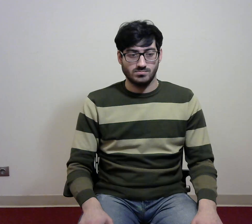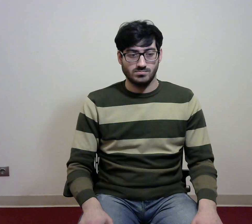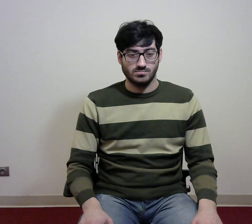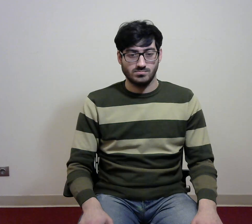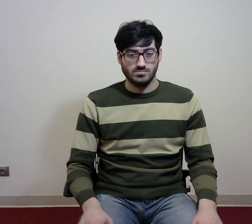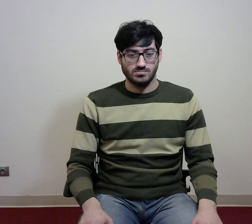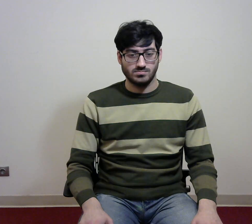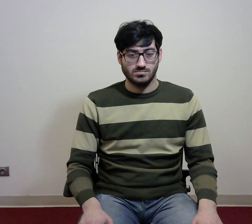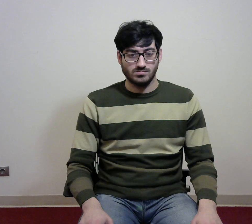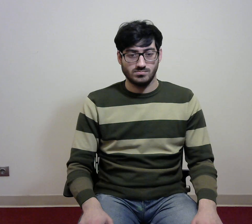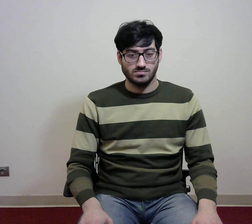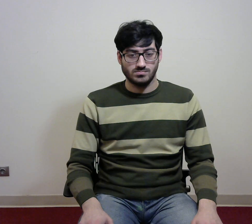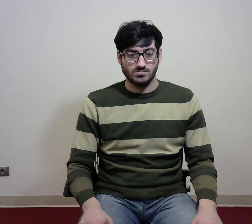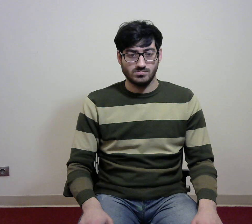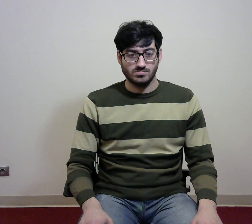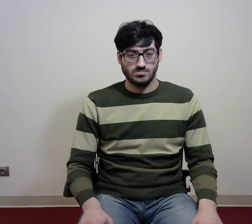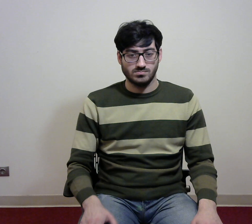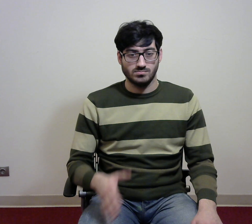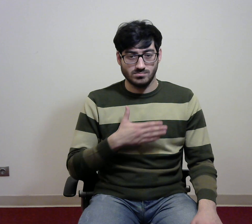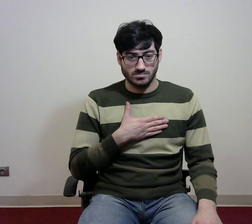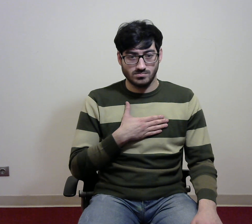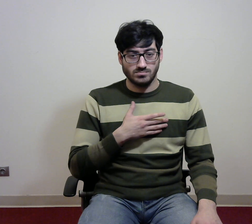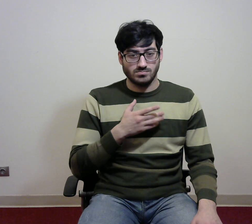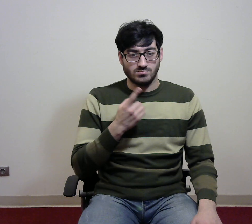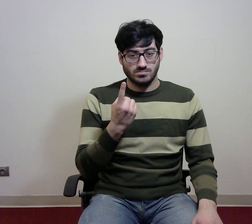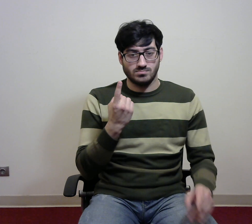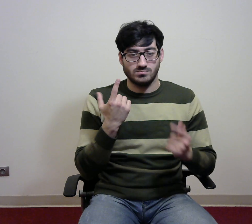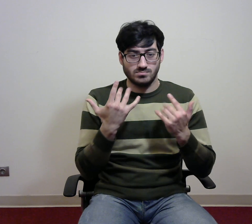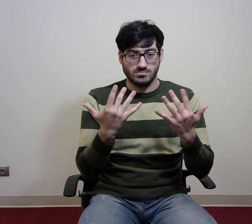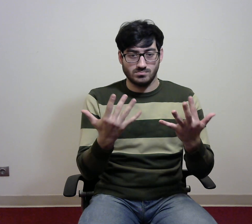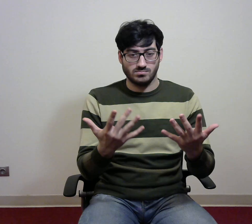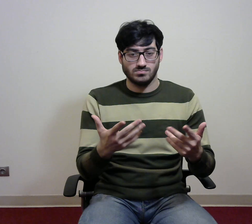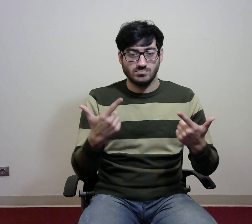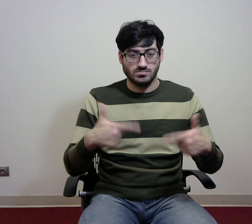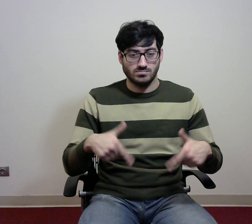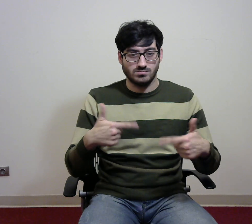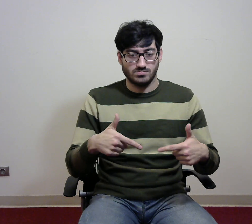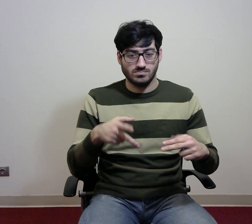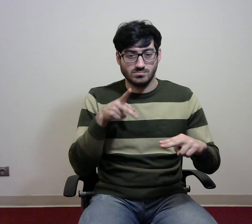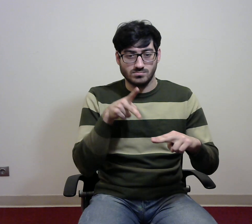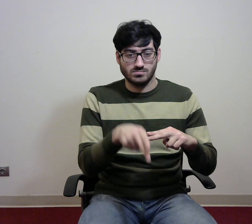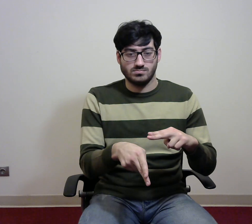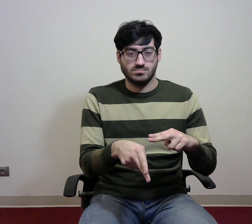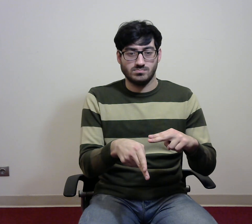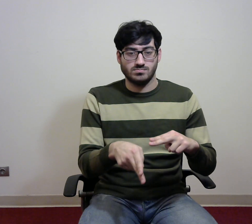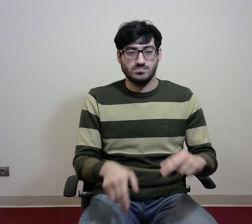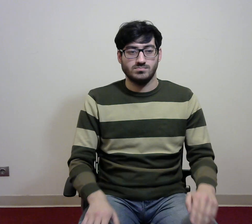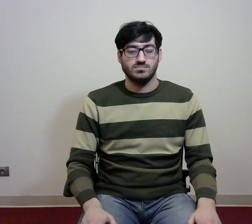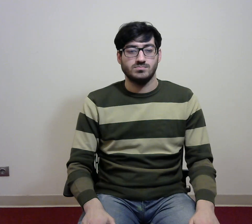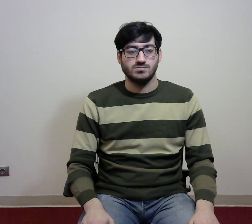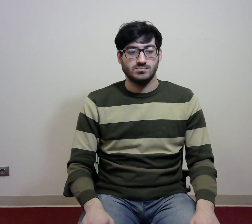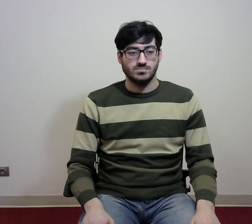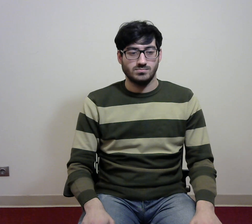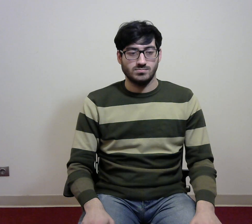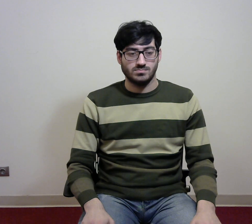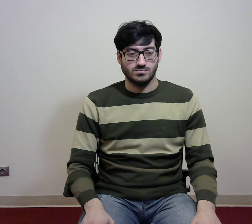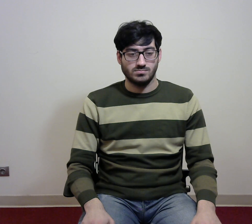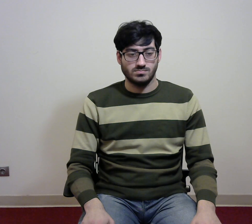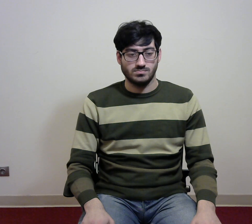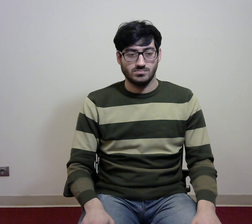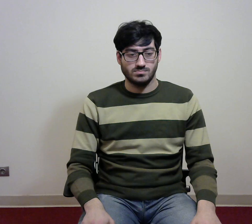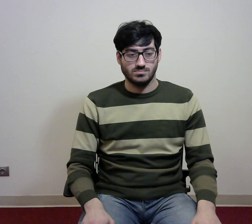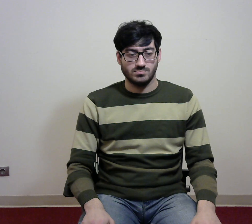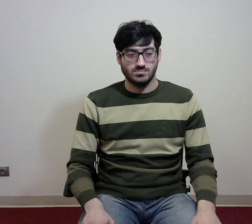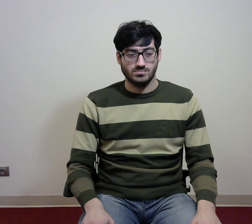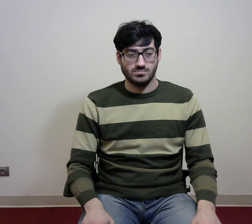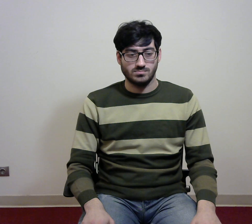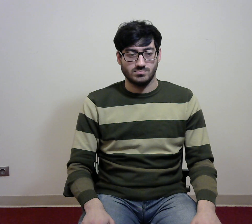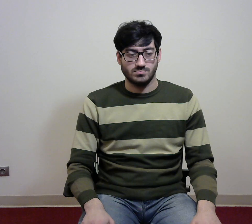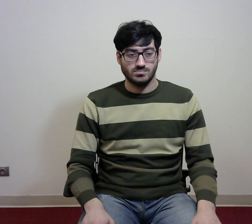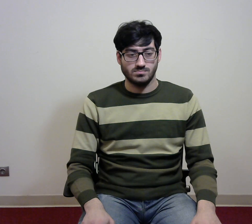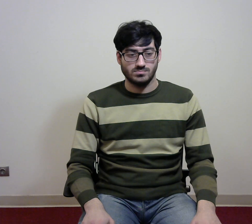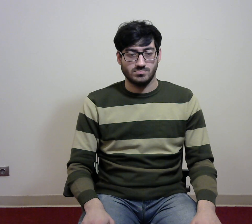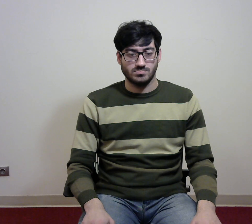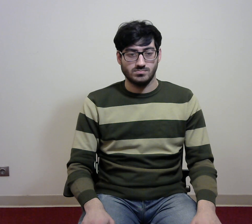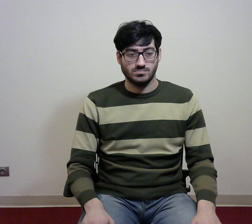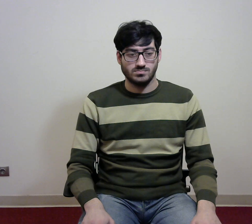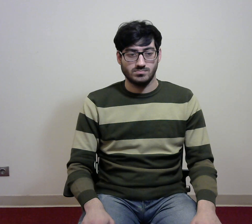Mən bir neçə imtahandan kəsildim